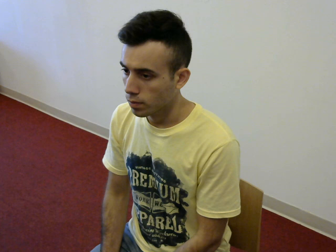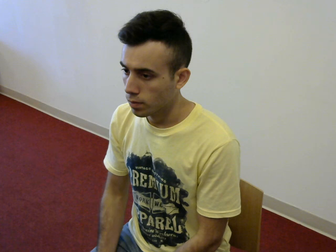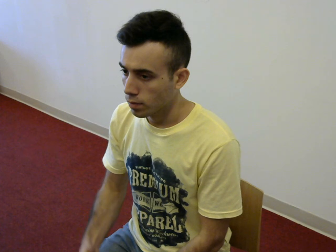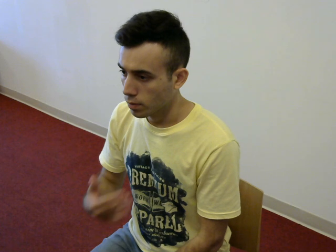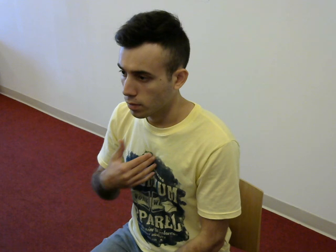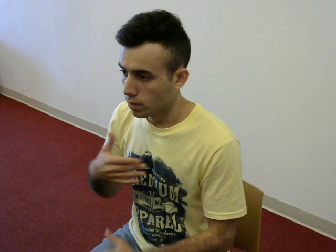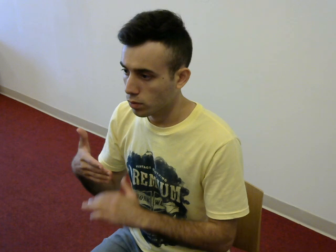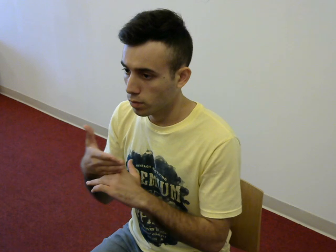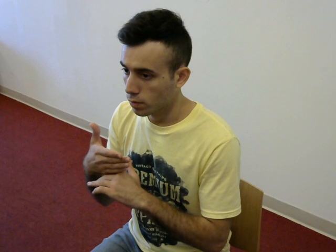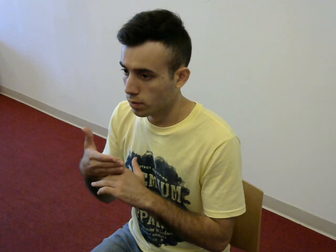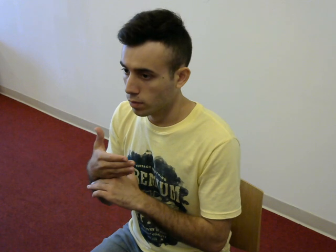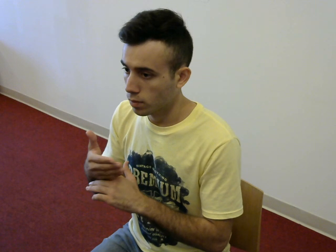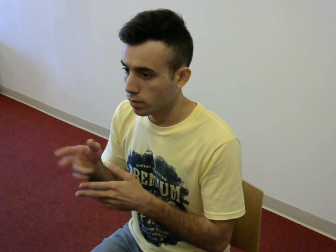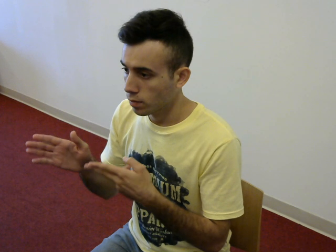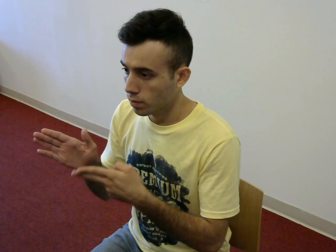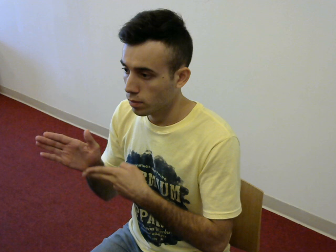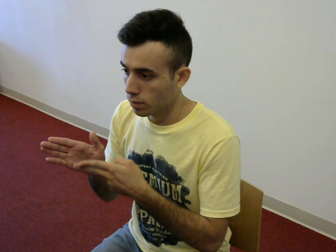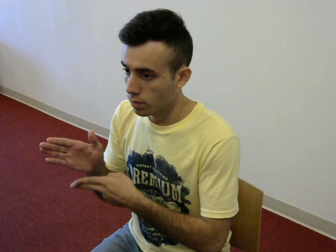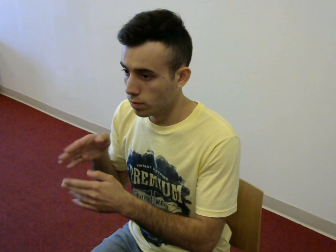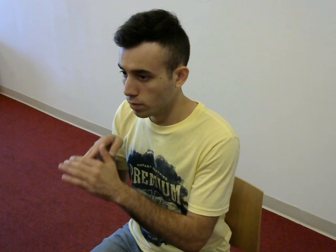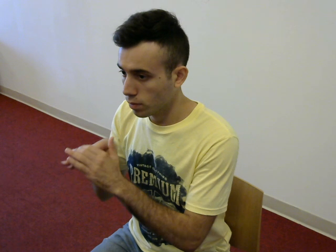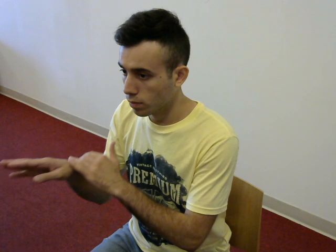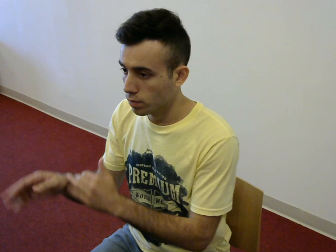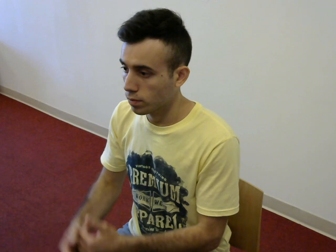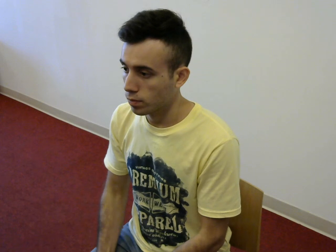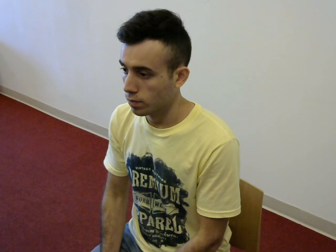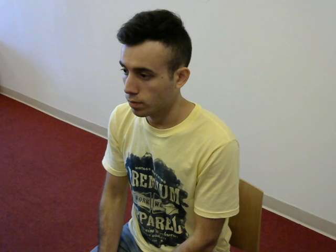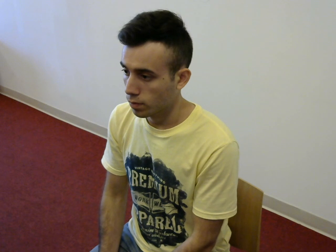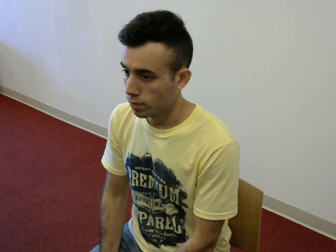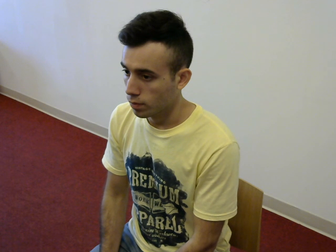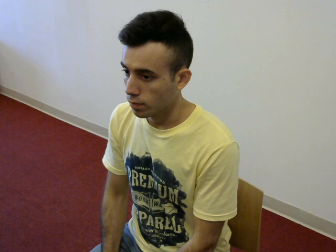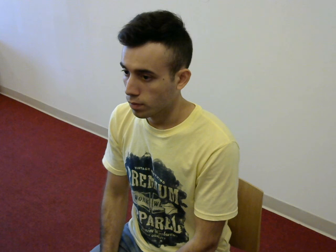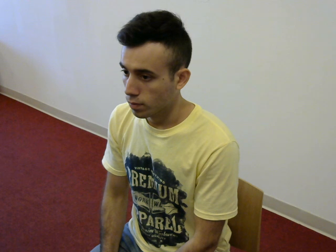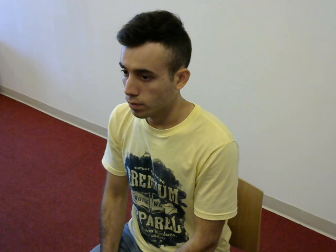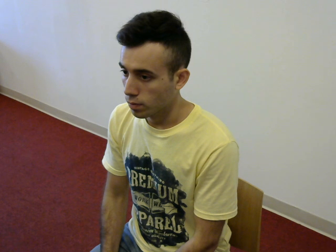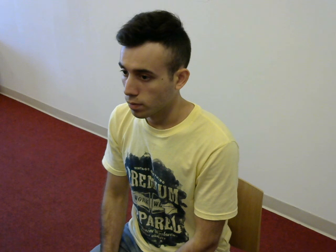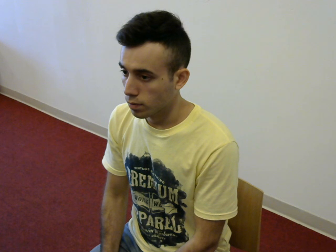Mən Sumqayıta qatarla gedirəm